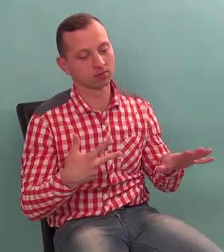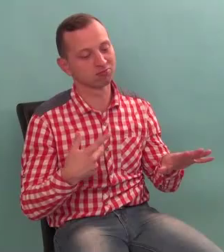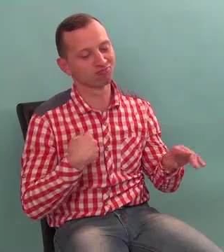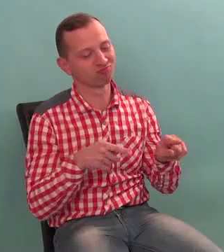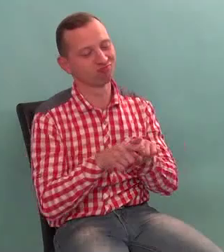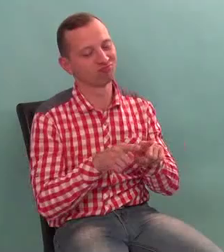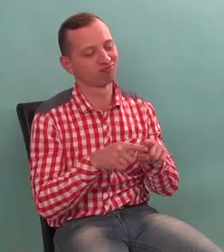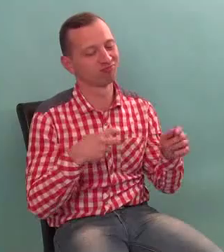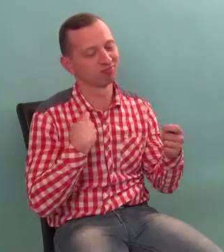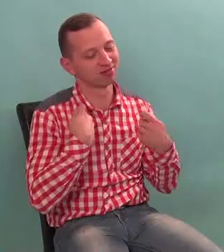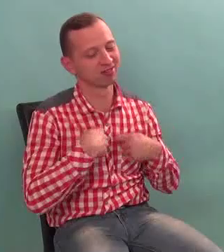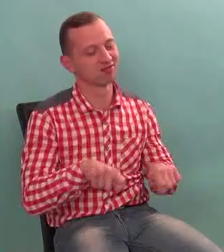Ja tak samo na wieś jadę.